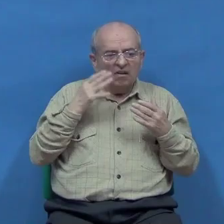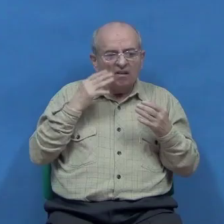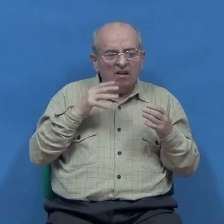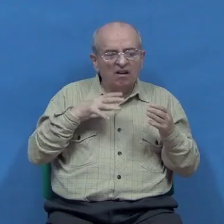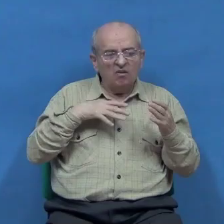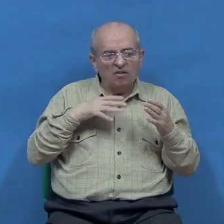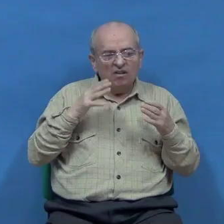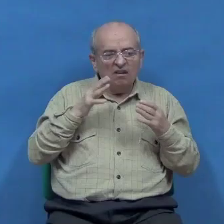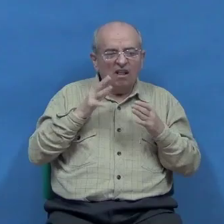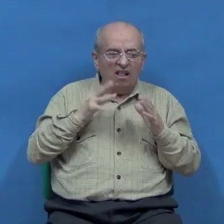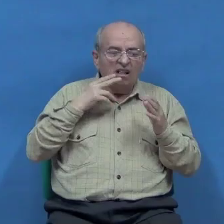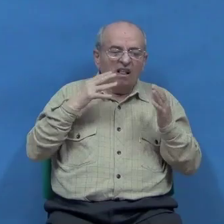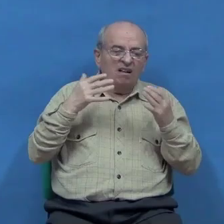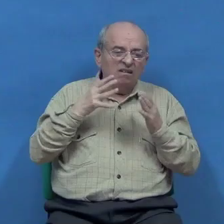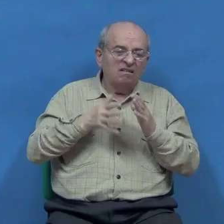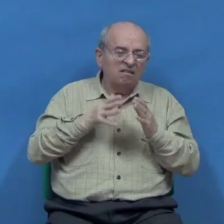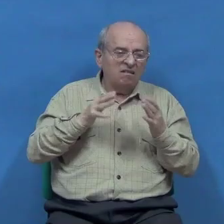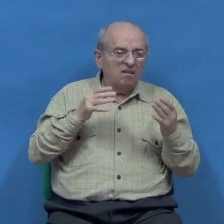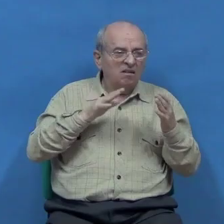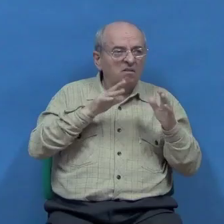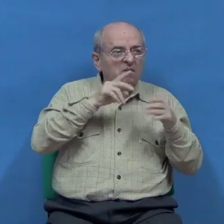Migali głusi, sprawdzali.